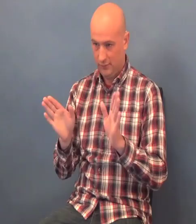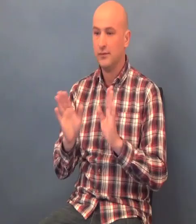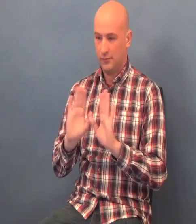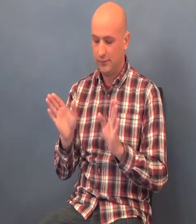Już.